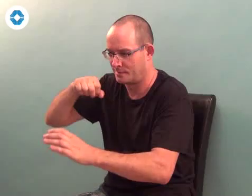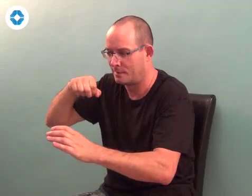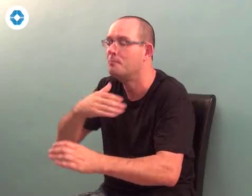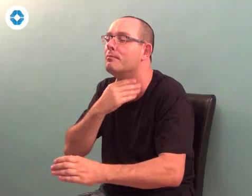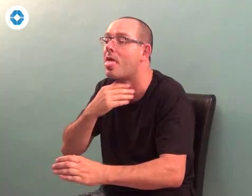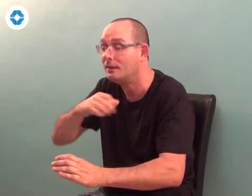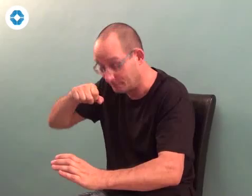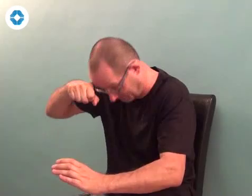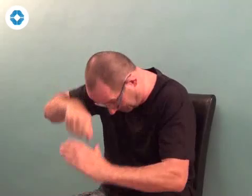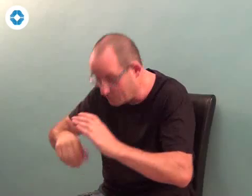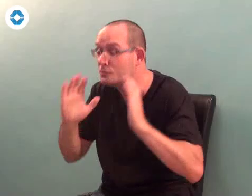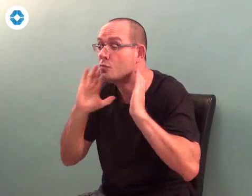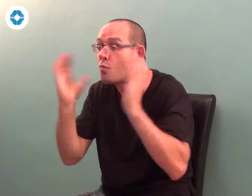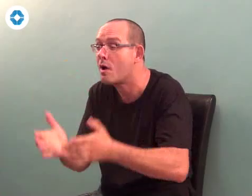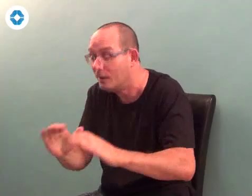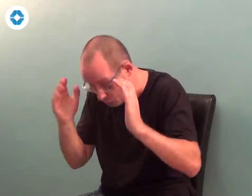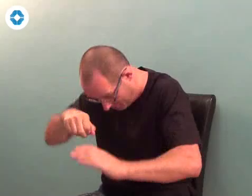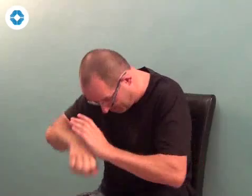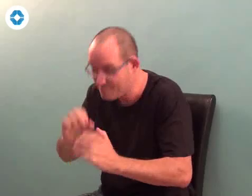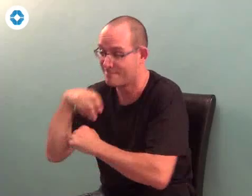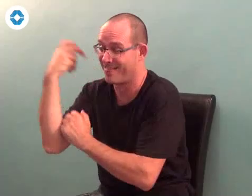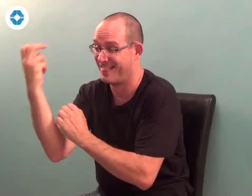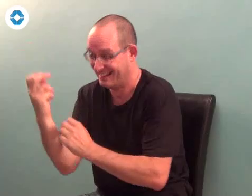Pies włożył łeb do słoja i wypadł.